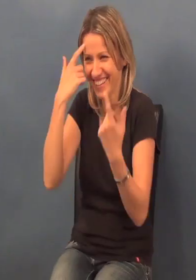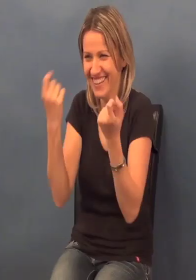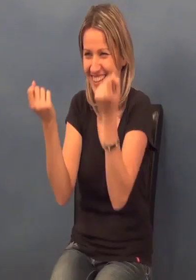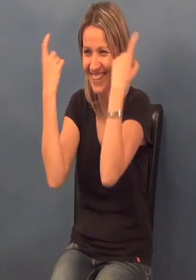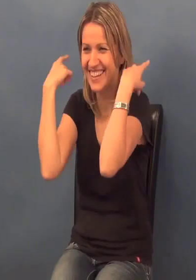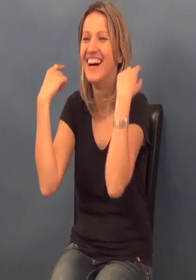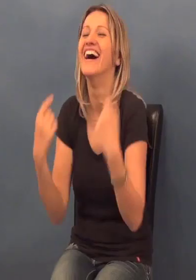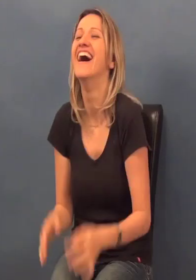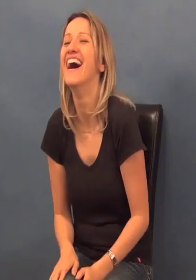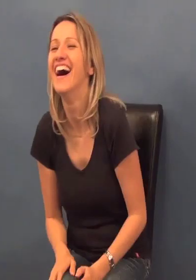Wyleciało mi to z głowy.